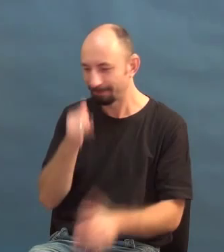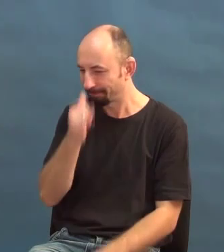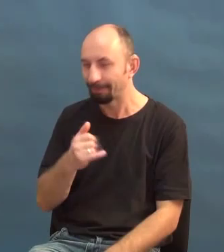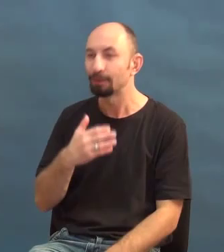Nie mogę.